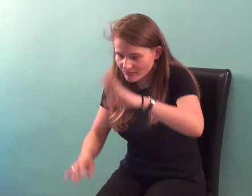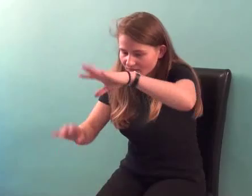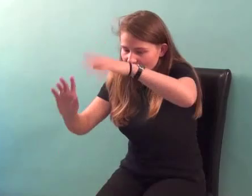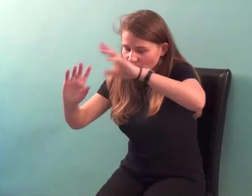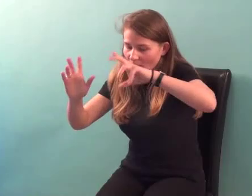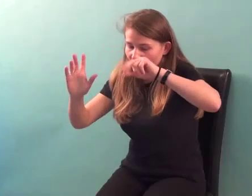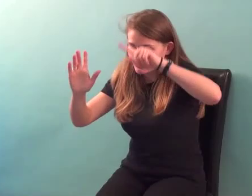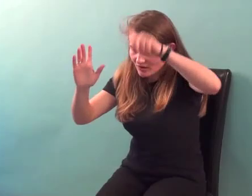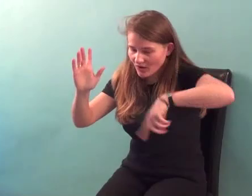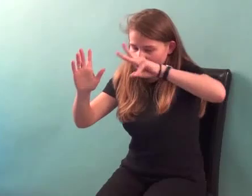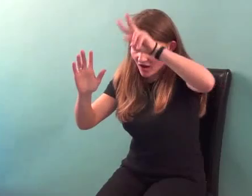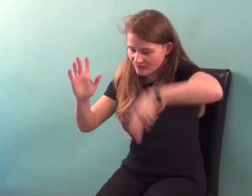W poniedziałki i wtorki mi nie bardzo pasuje.